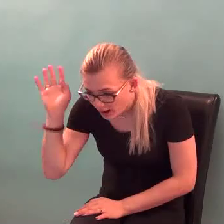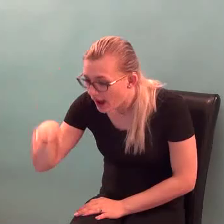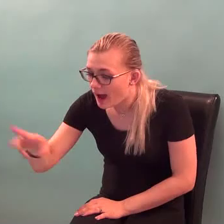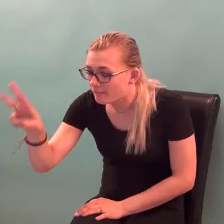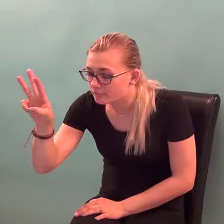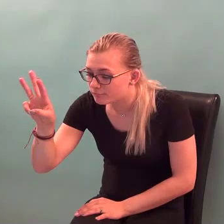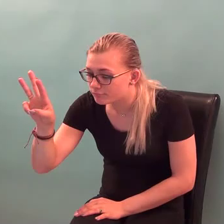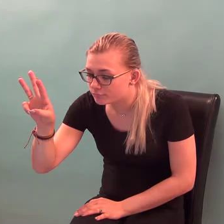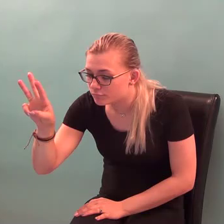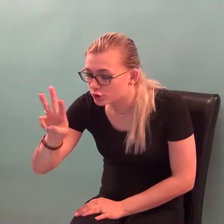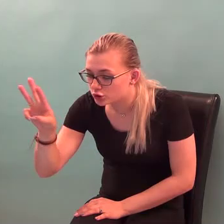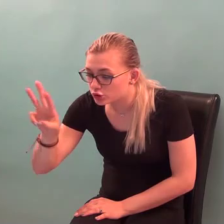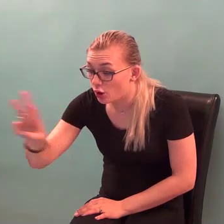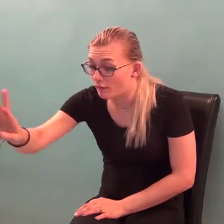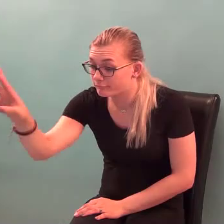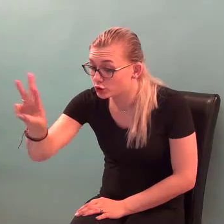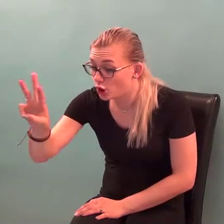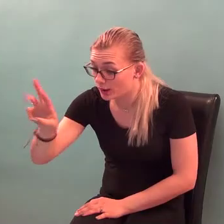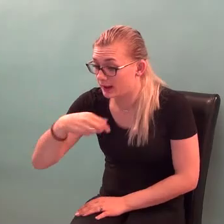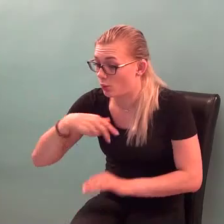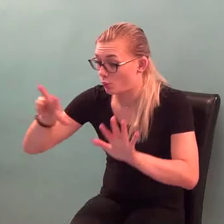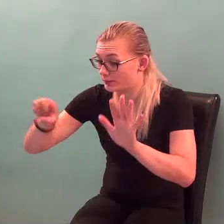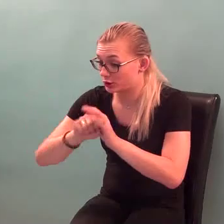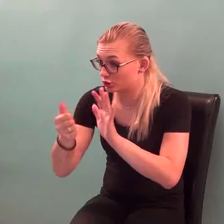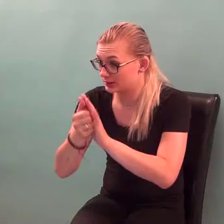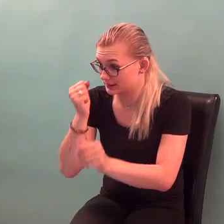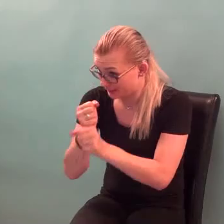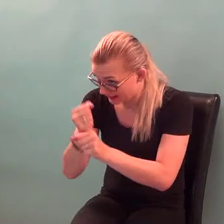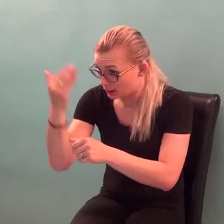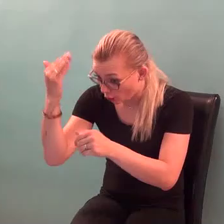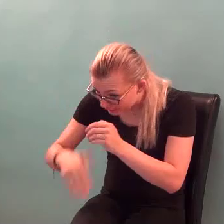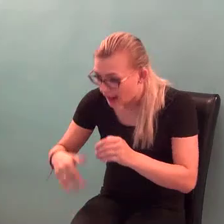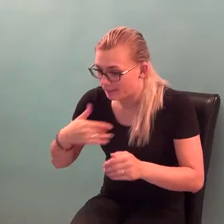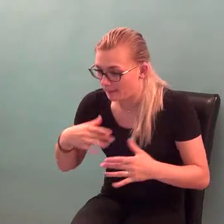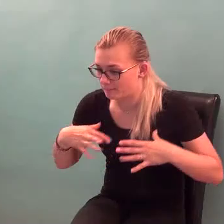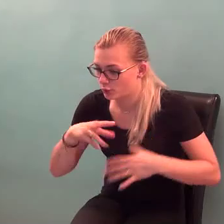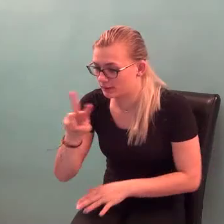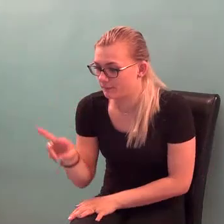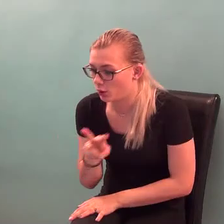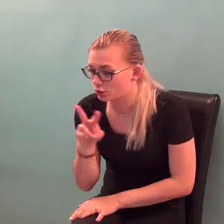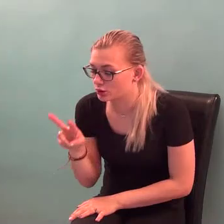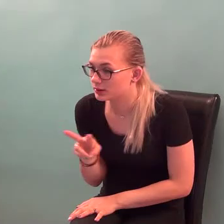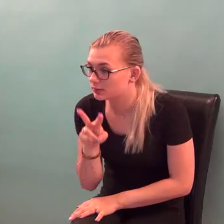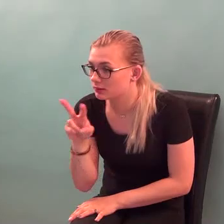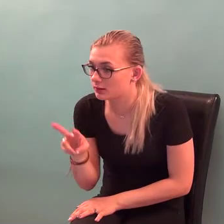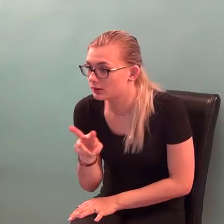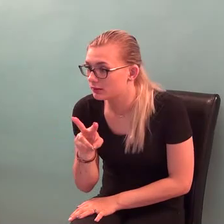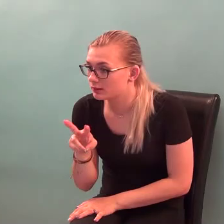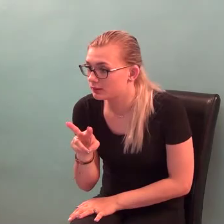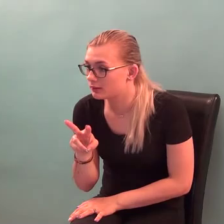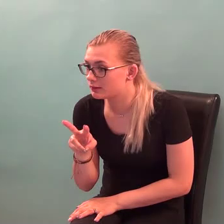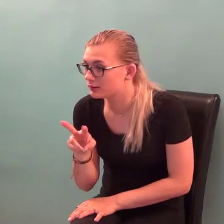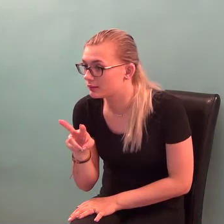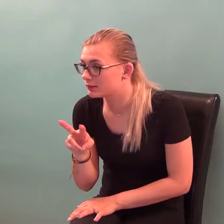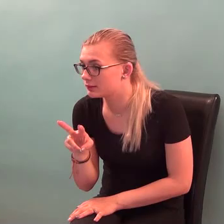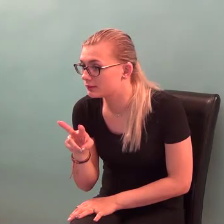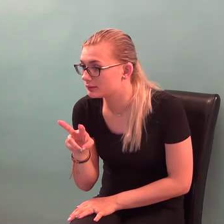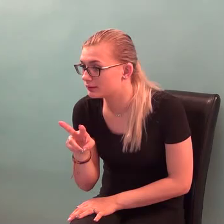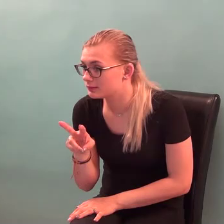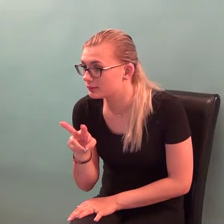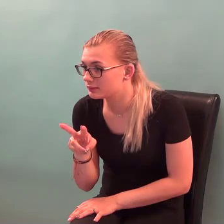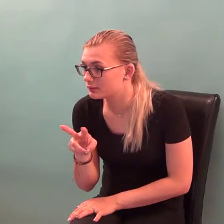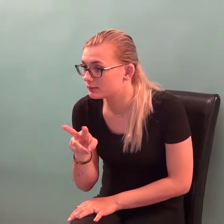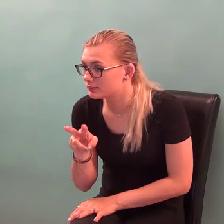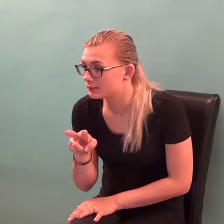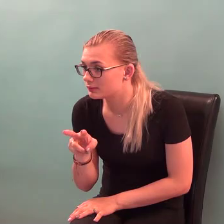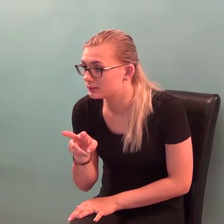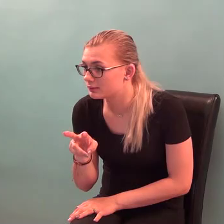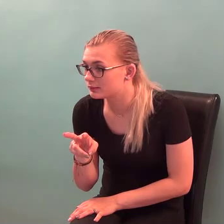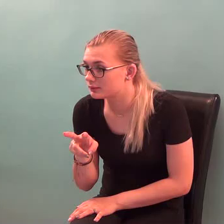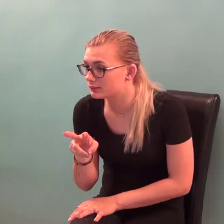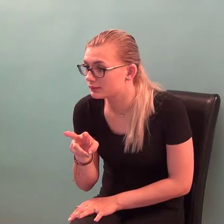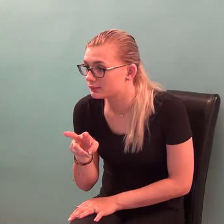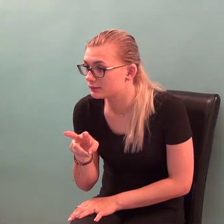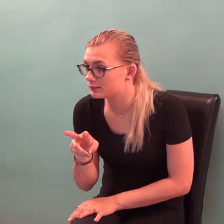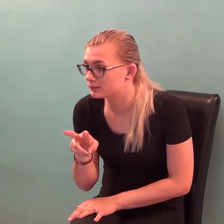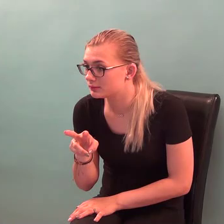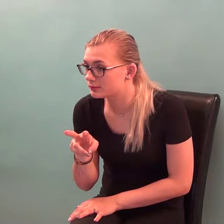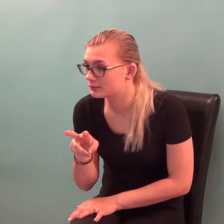We wtorek pracuję od ósmej do szesnastej, potem kończę i mam wolne dwie godziny.